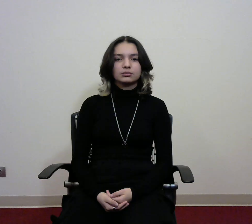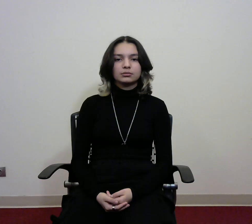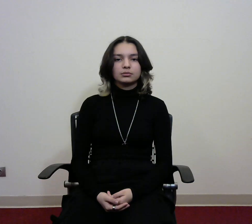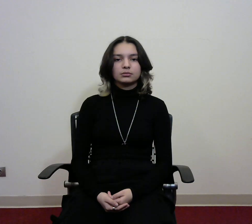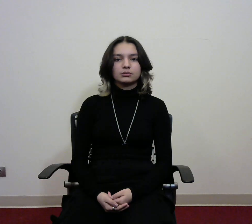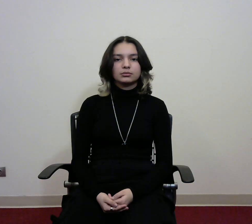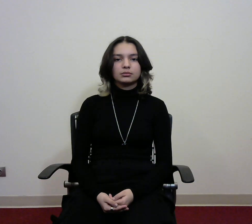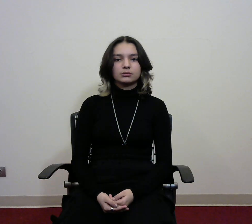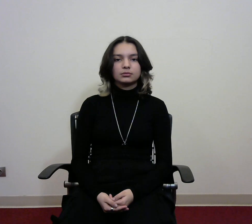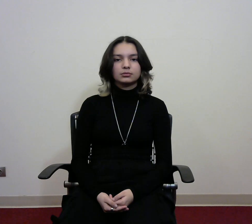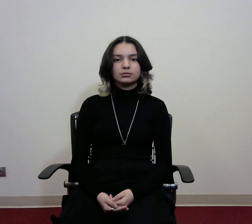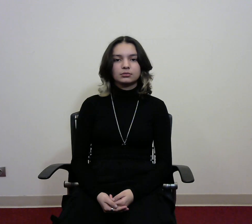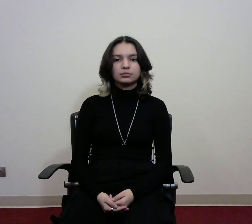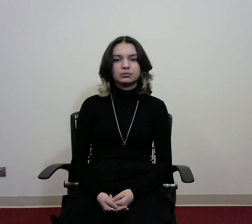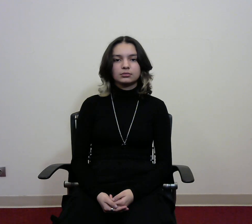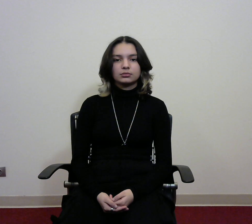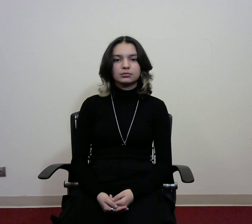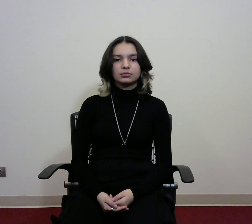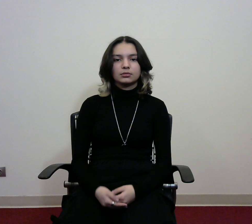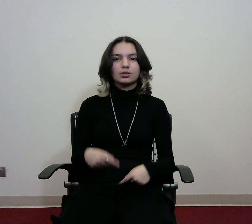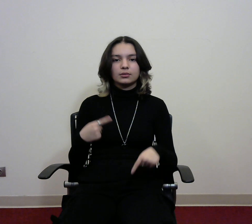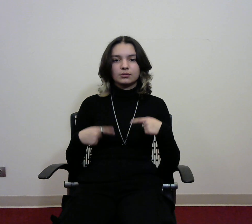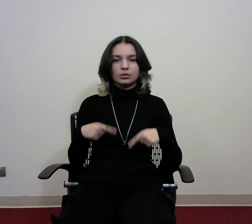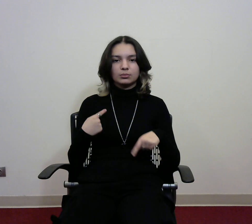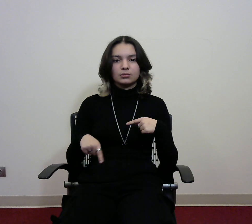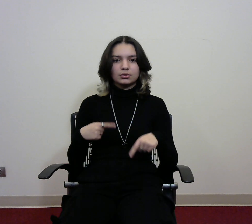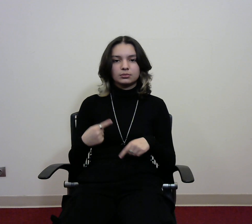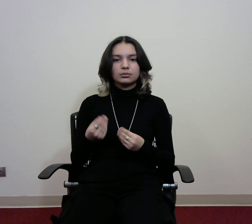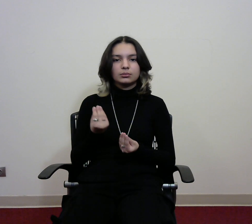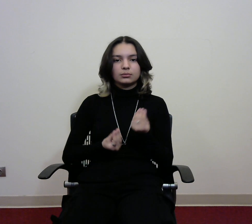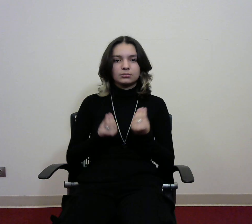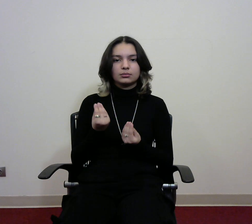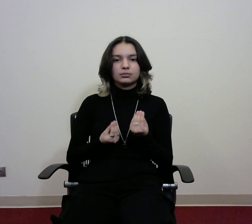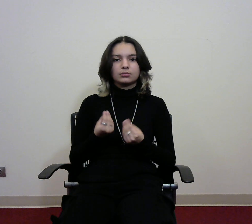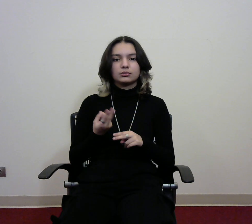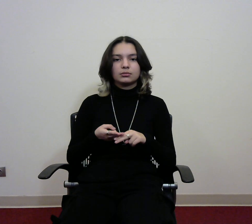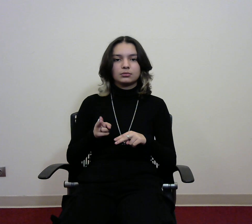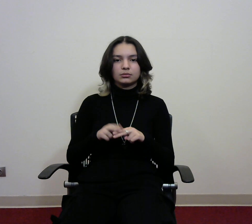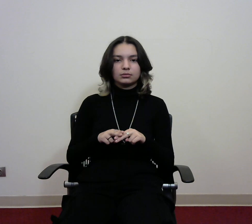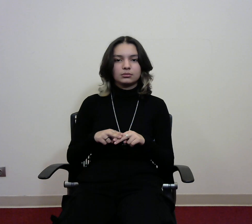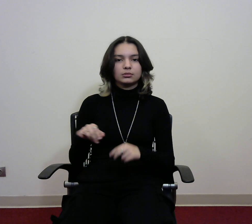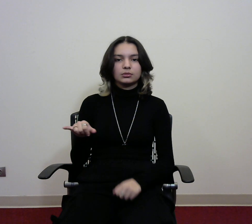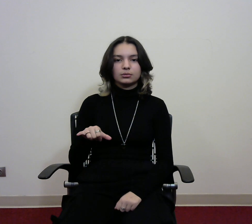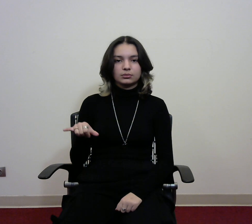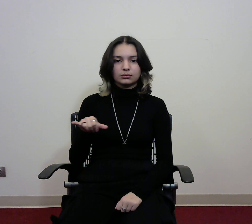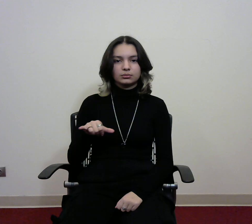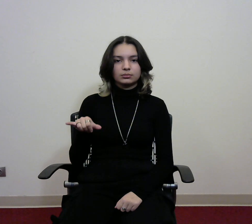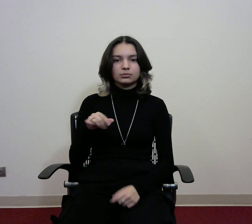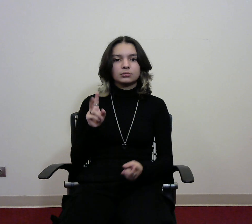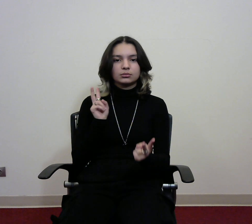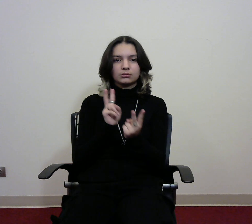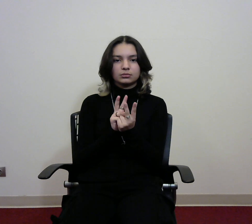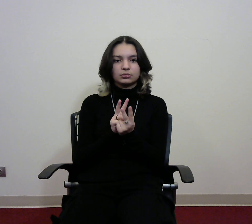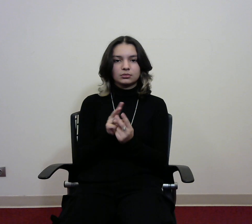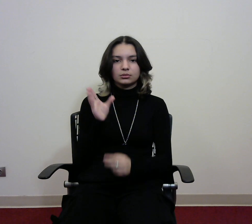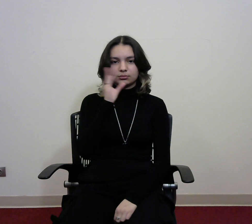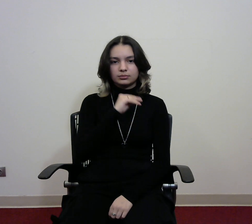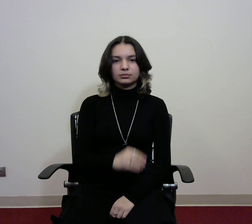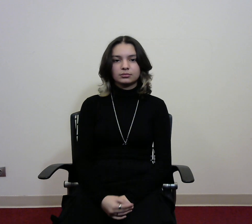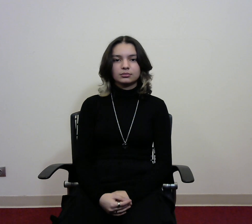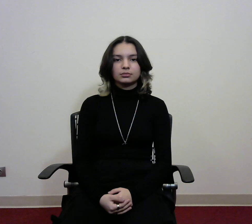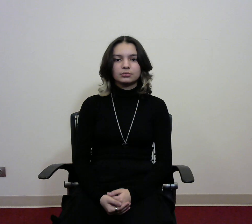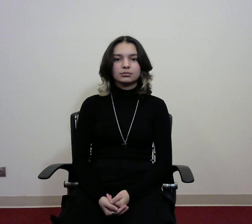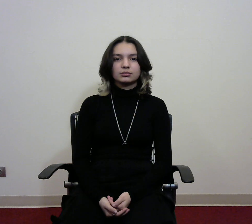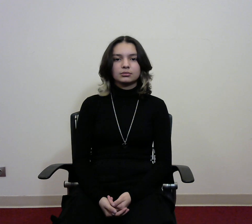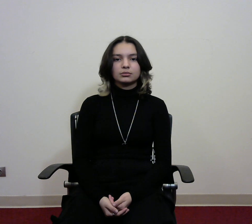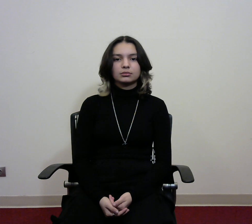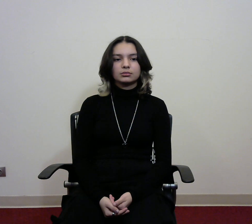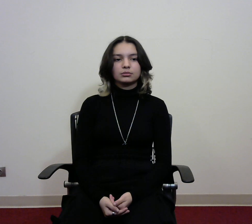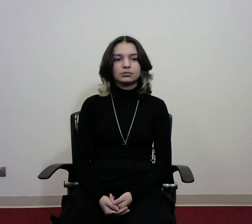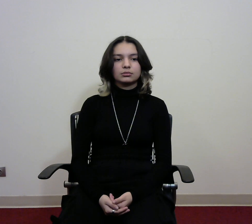Futbol oynamaq üçün harda görüşə bilərik?